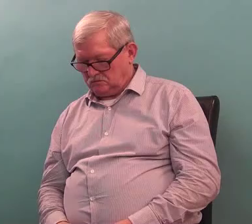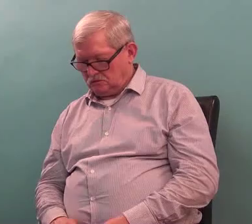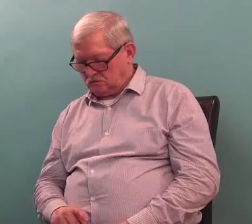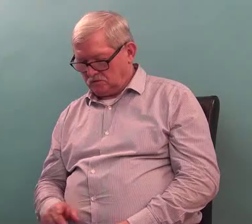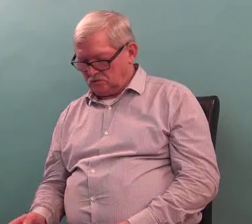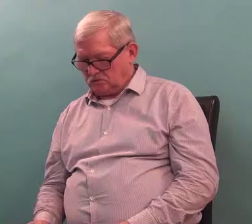Nie wolno.